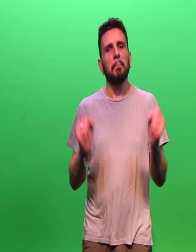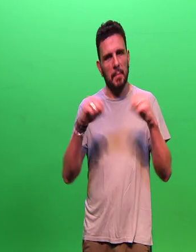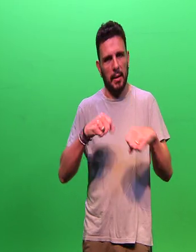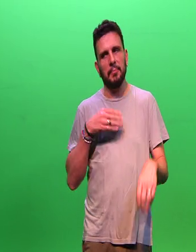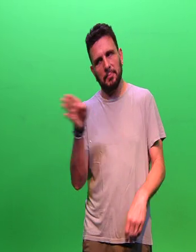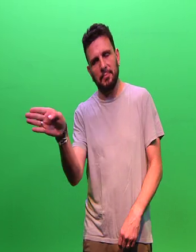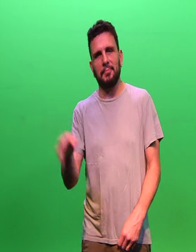D'acord, ara vaig cap a la dreta.